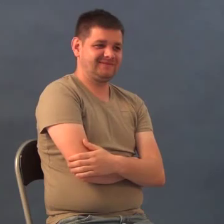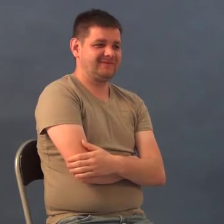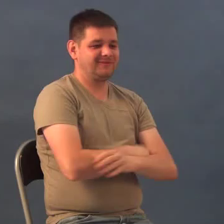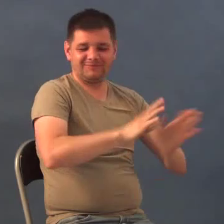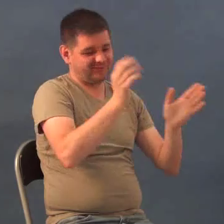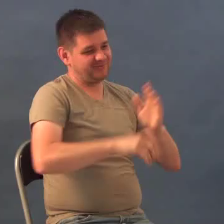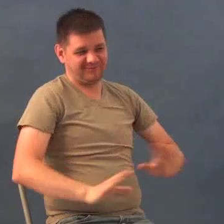Już.